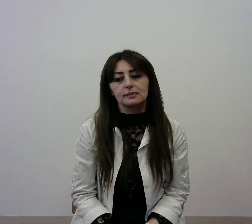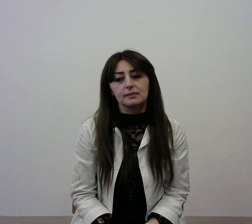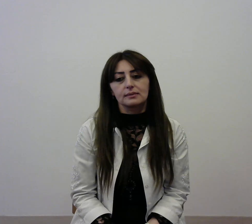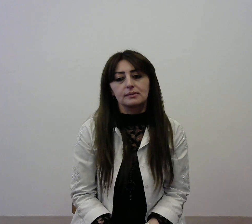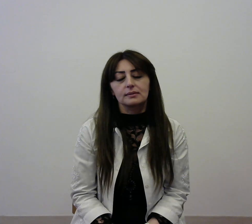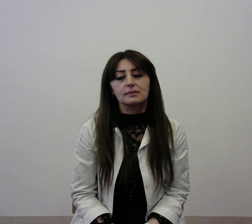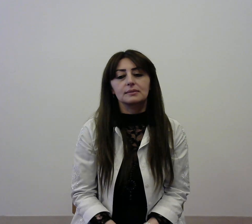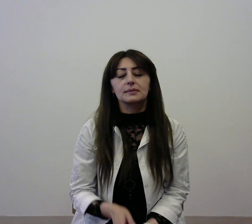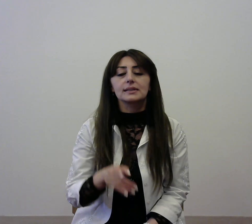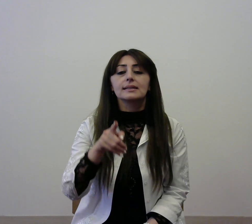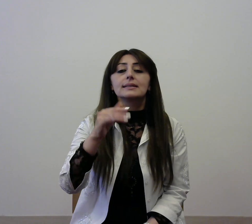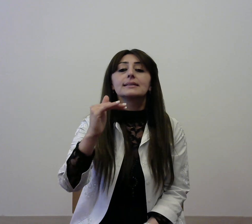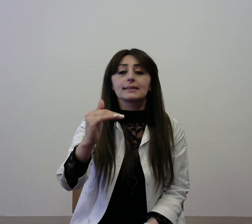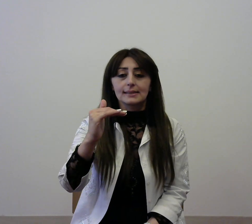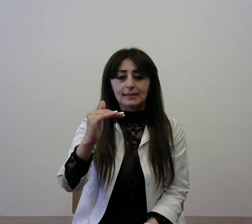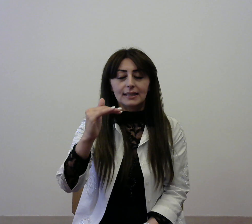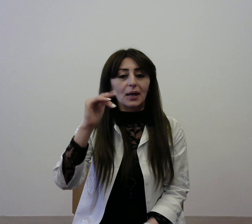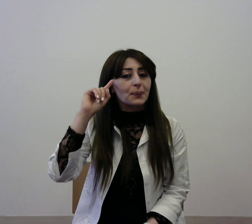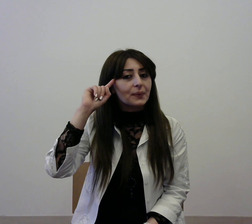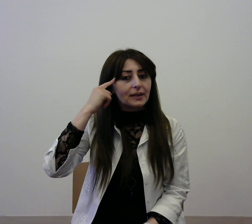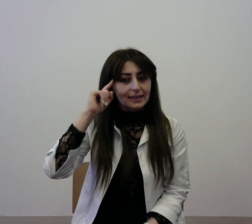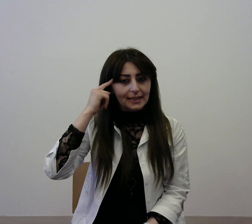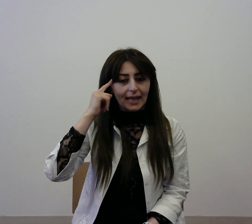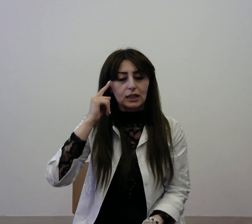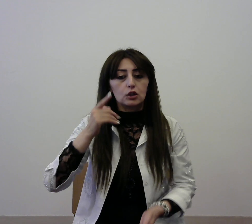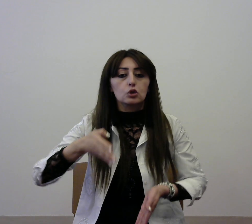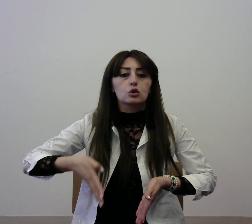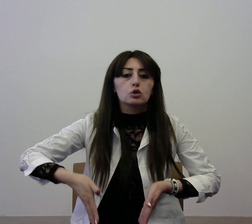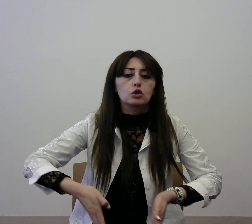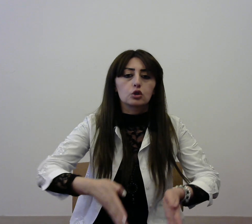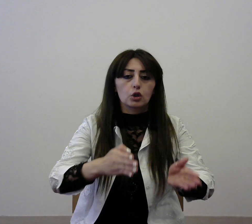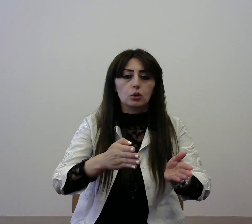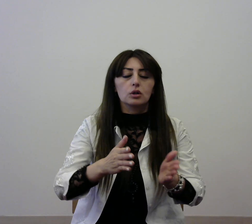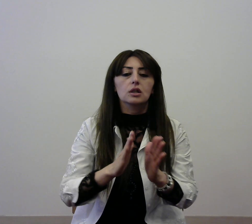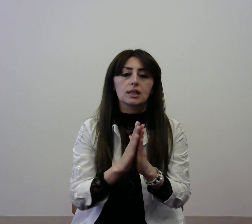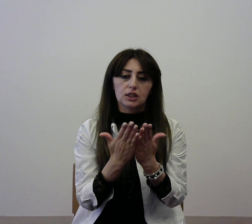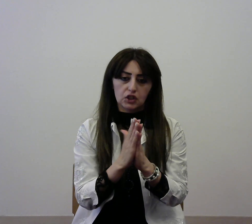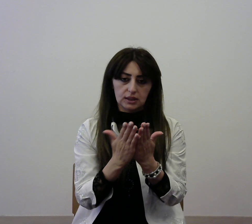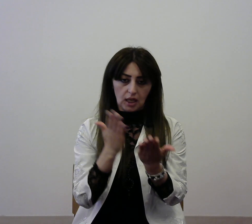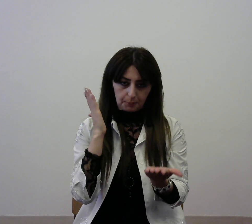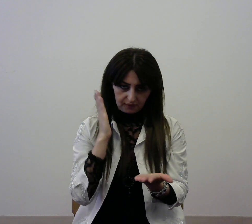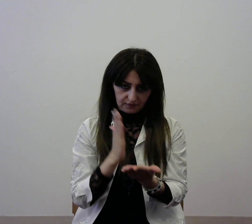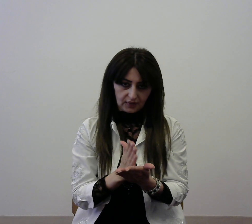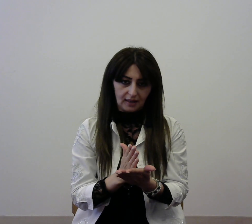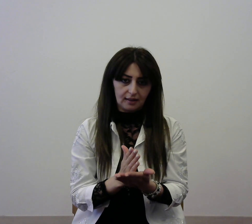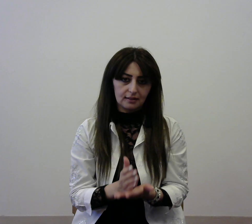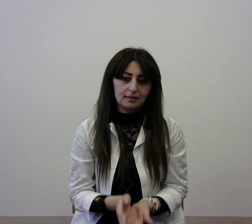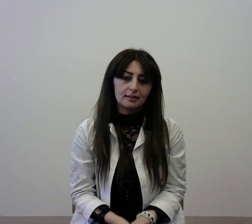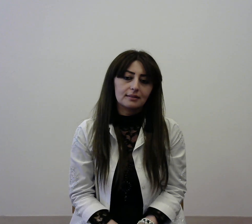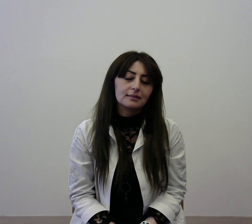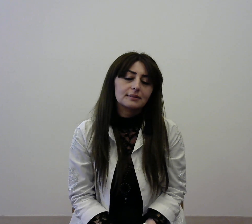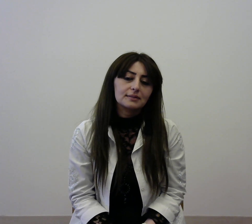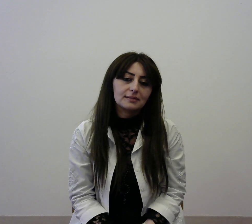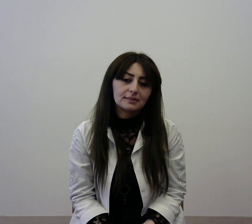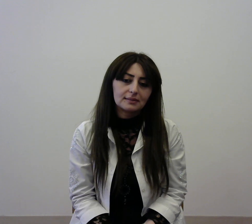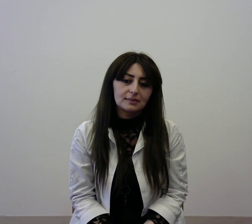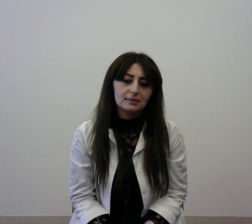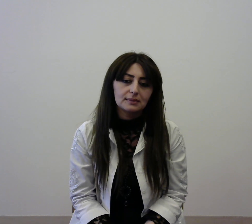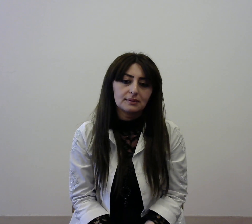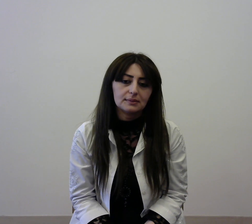Sizdə "Dəli Kür" kitabı var?